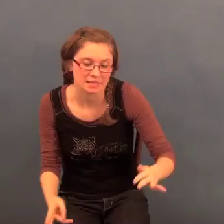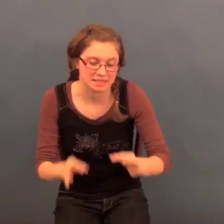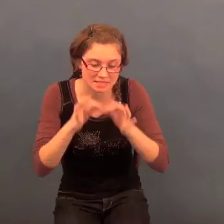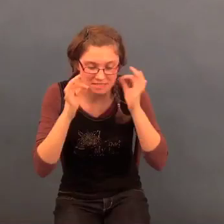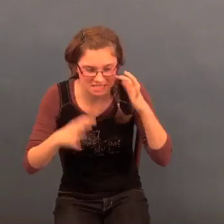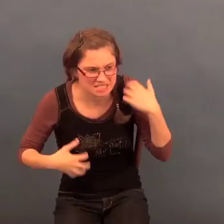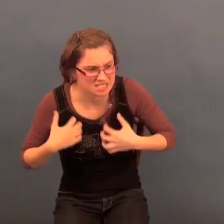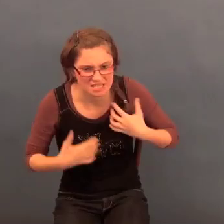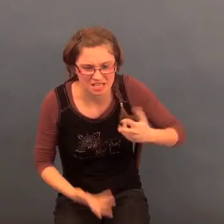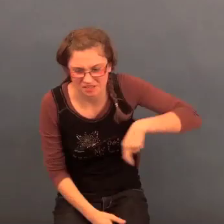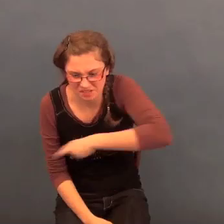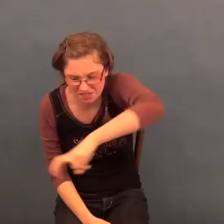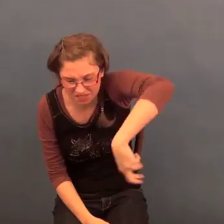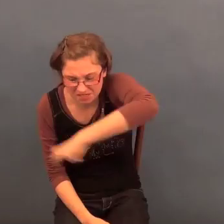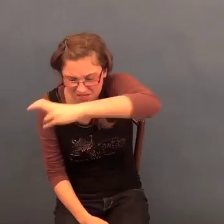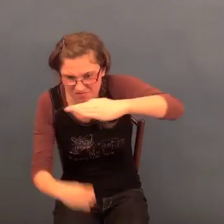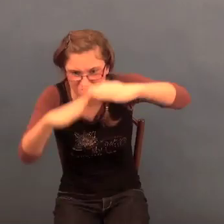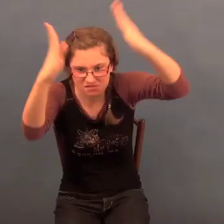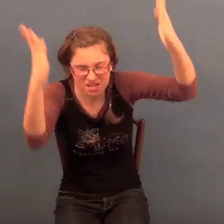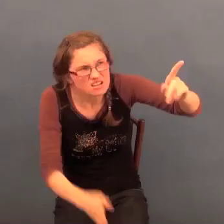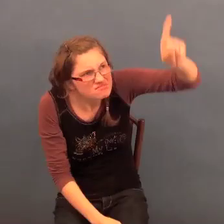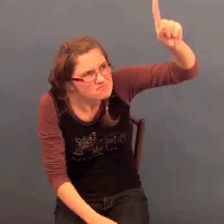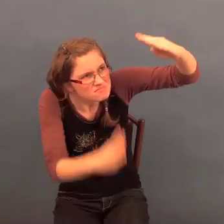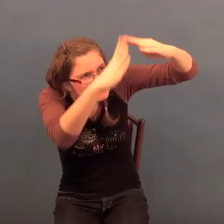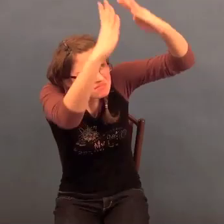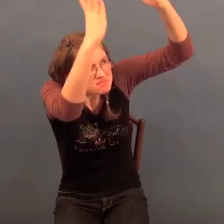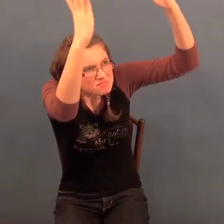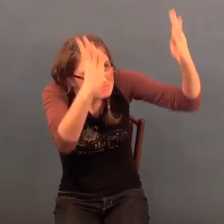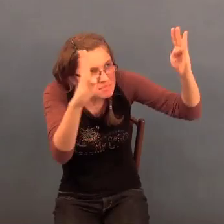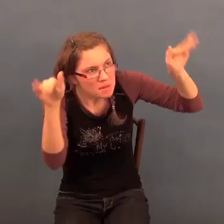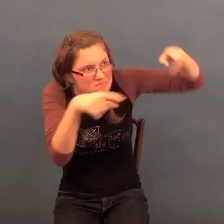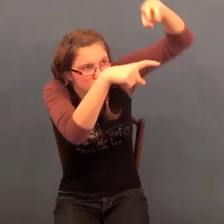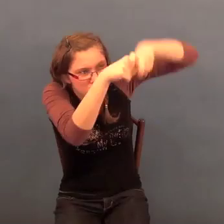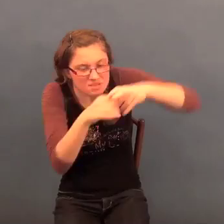Zezłoszczony kot krąży wokół domu, tam na górze siedzi w klatce ptak.